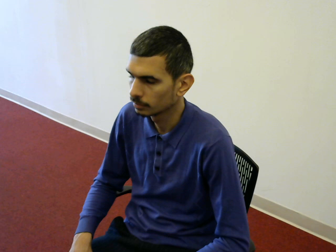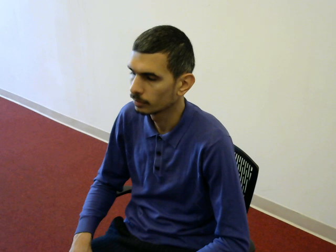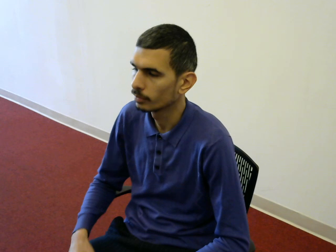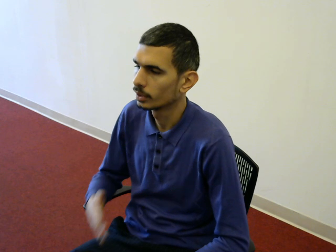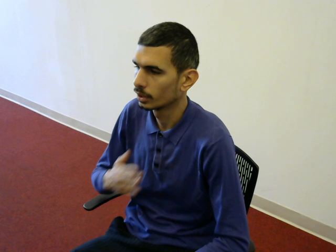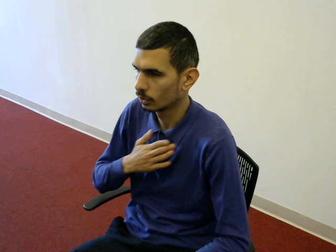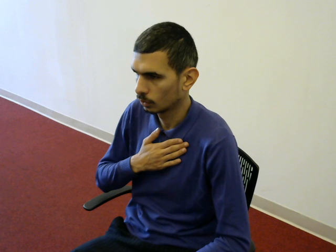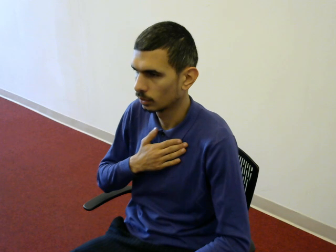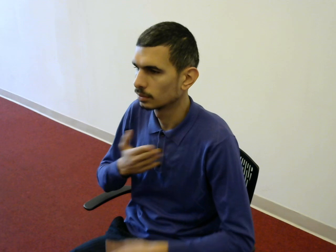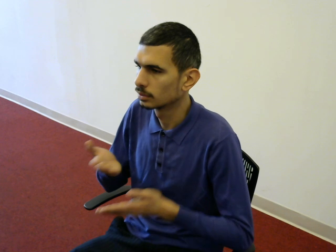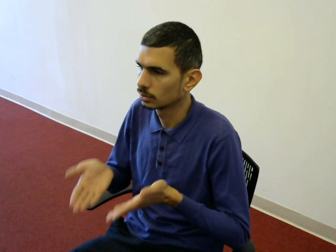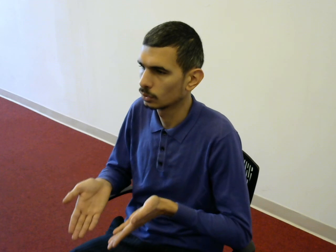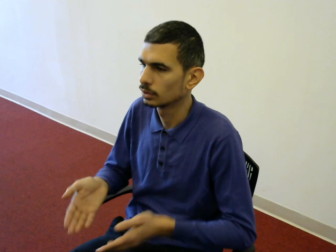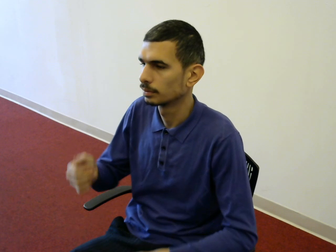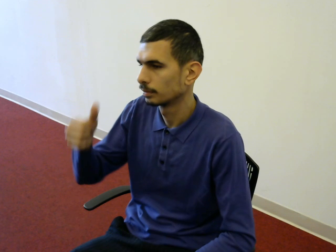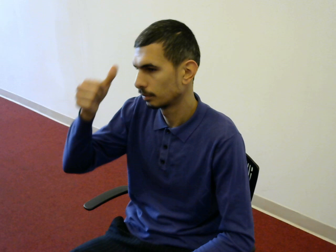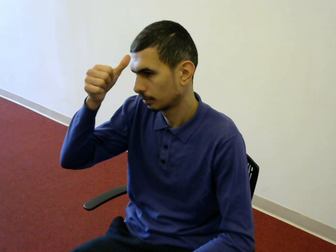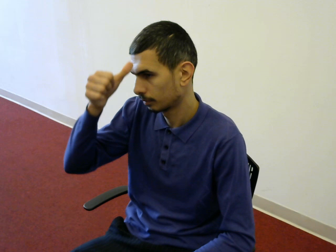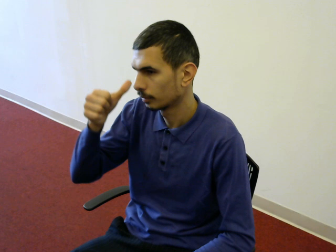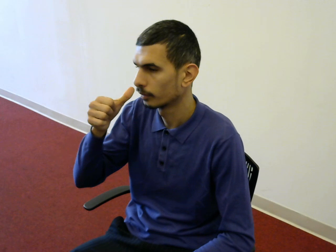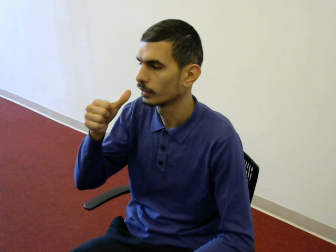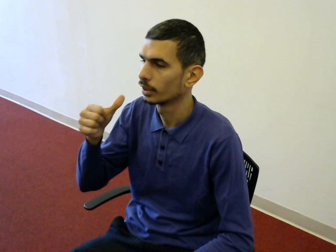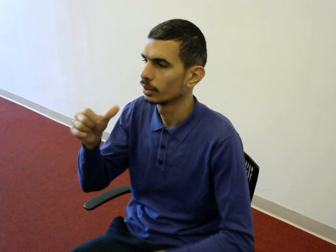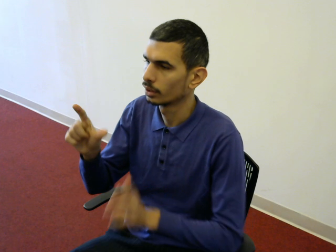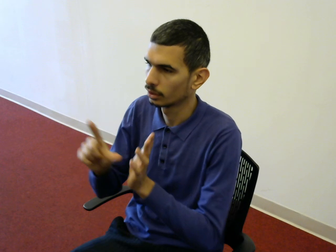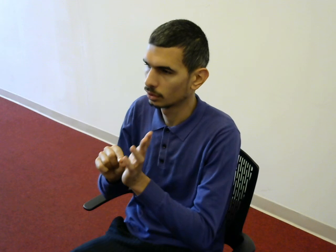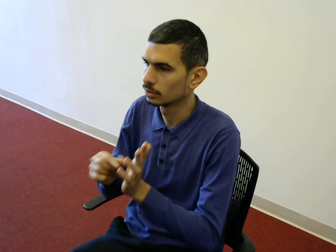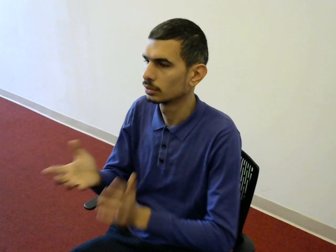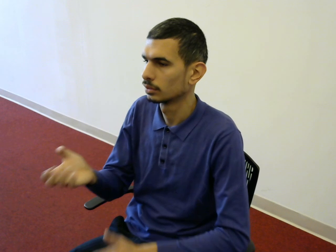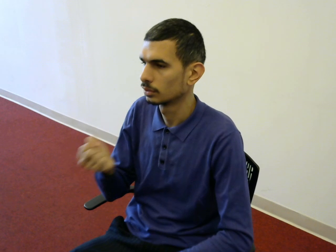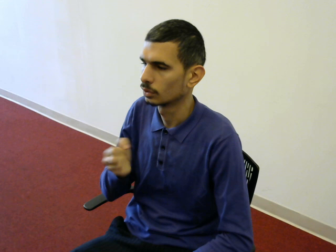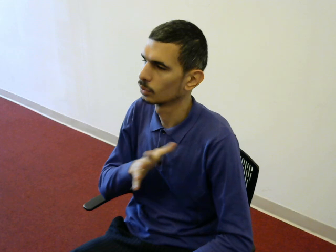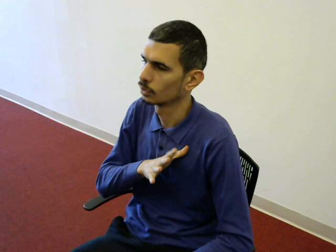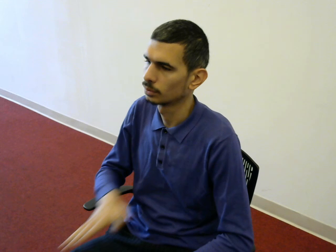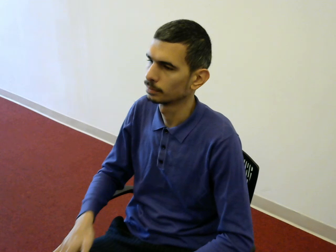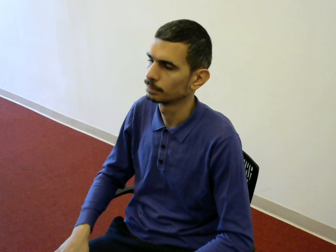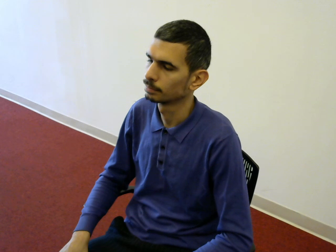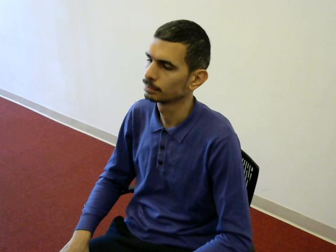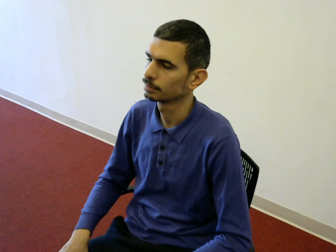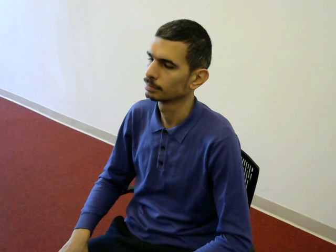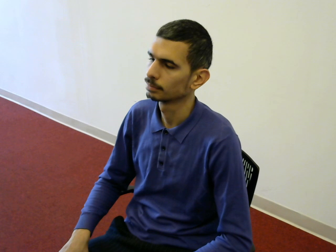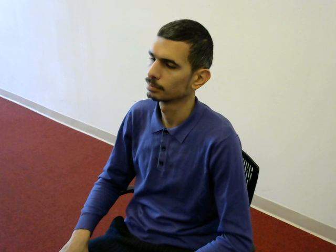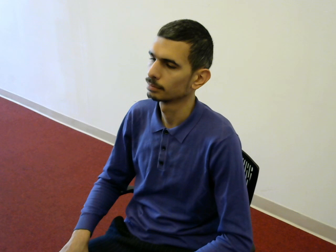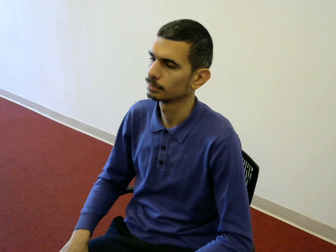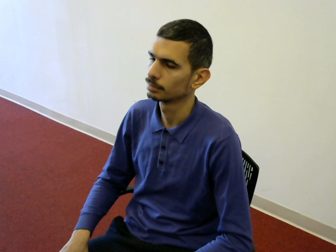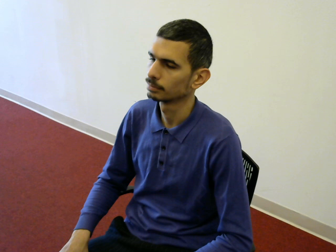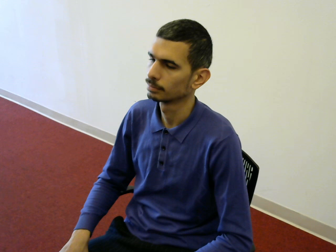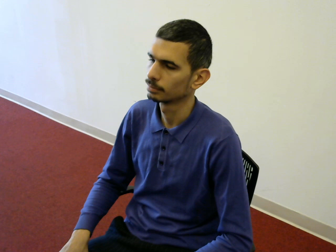Mən bu ay pensiya almamışam